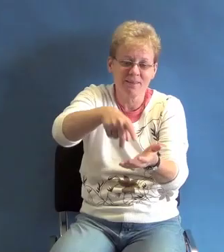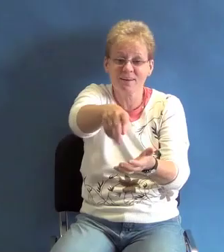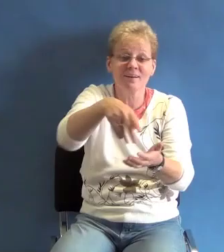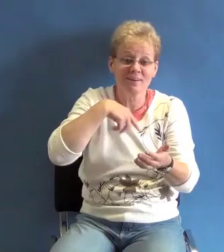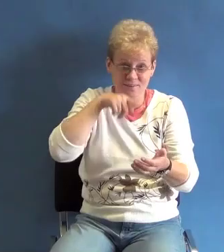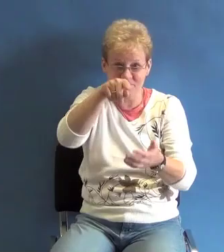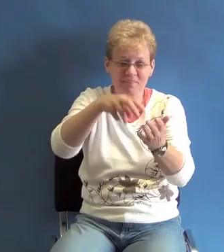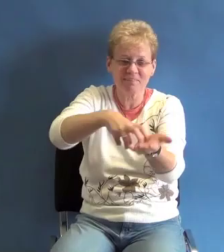Bałabyś się.